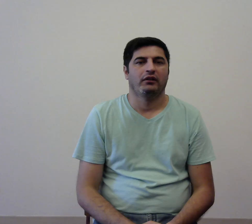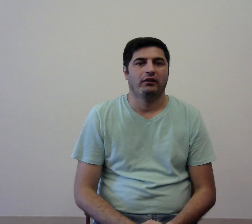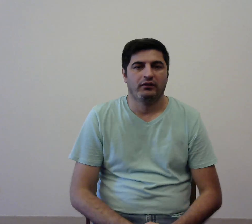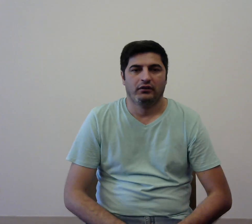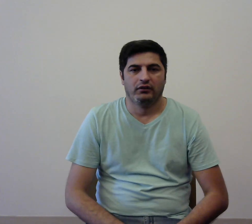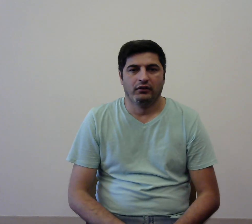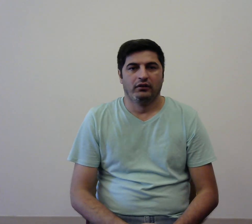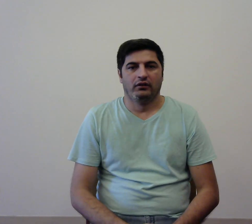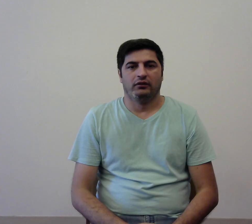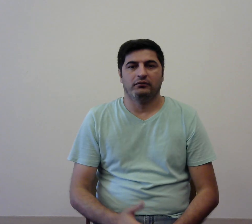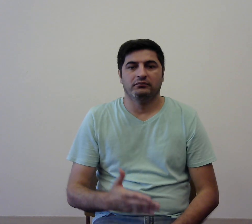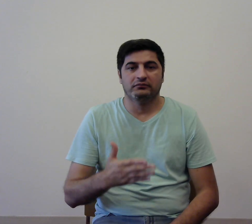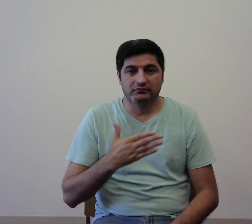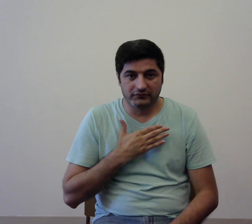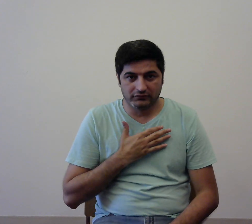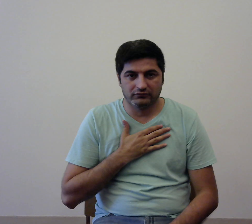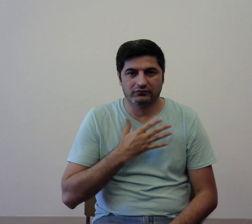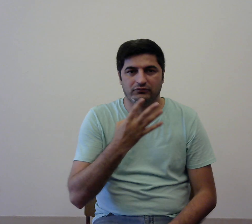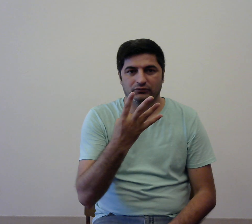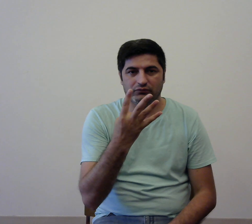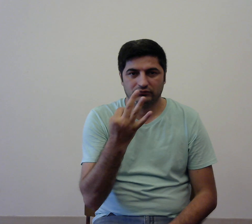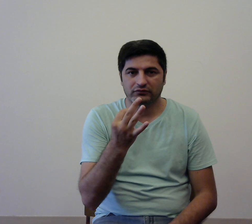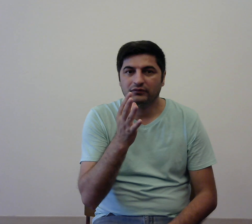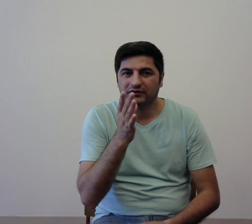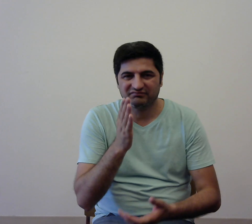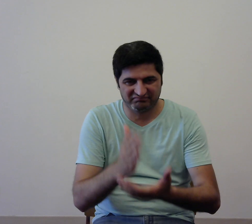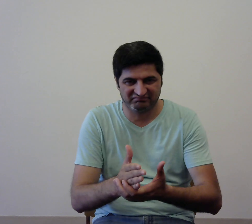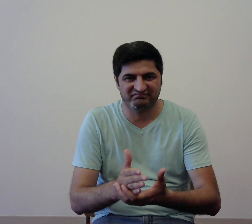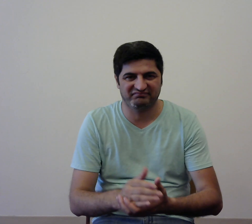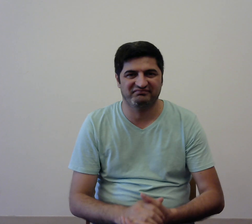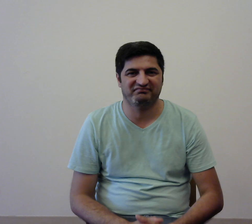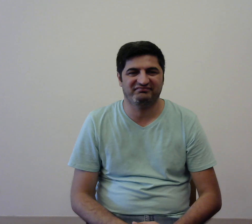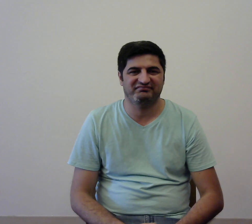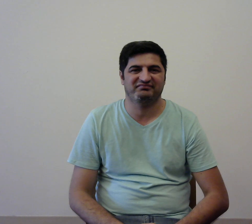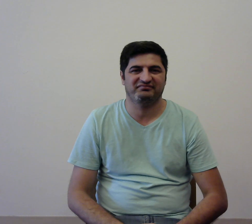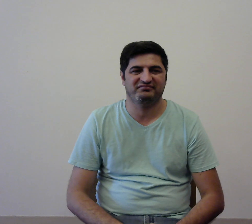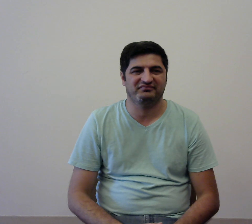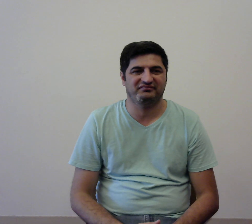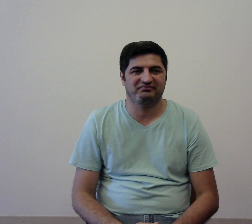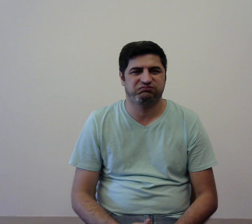Mənim 43 yaşım var